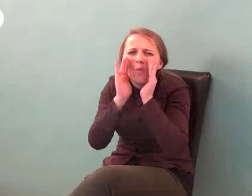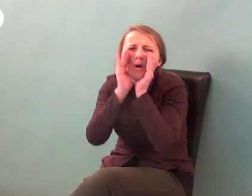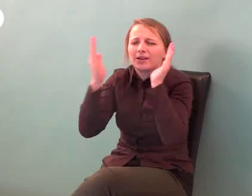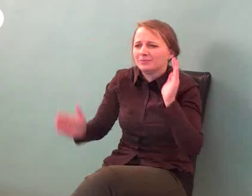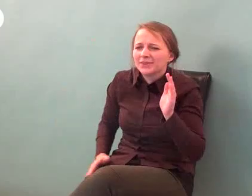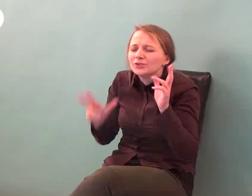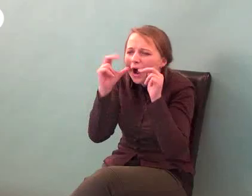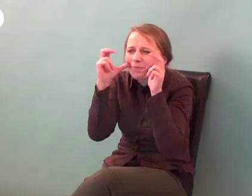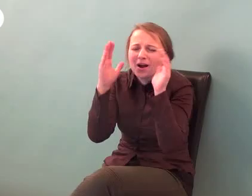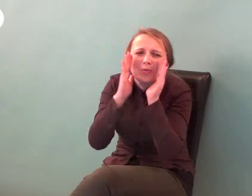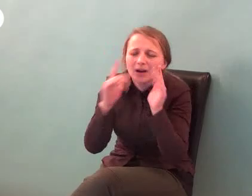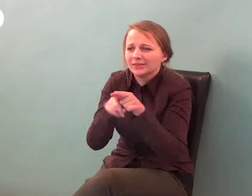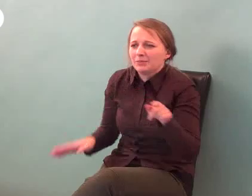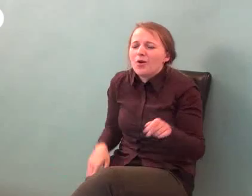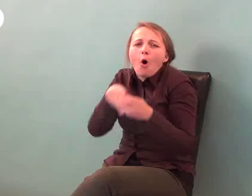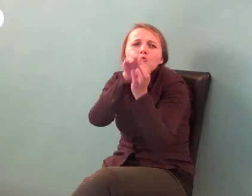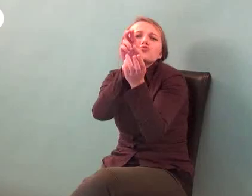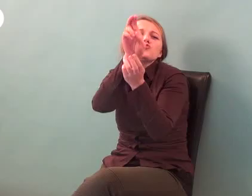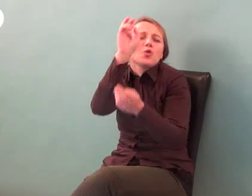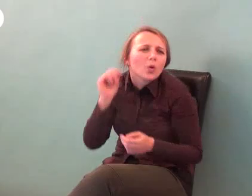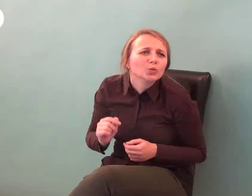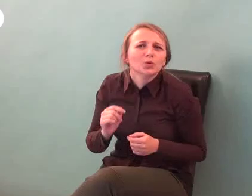Pies także po swojemu woła żabę, wyje...